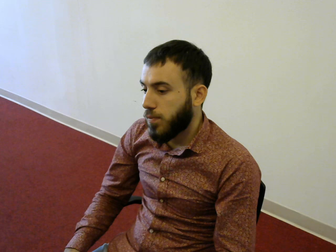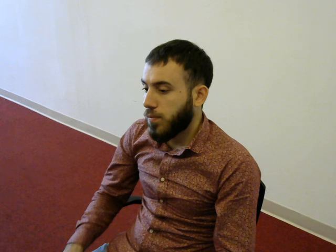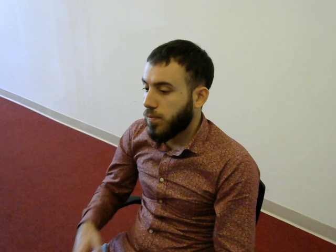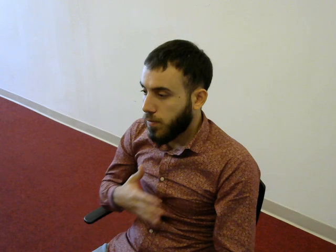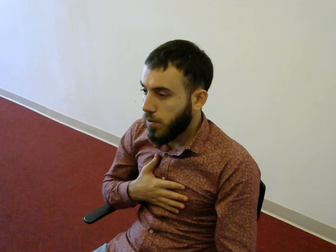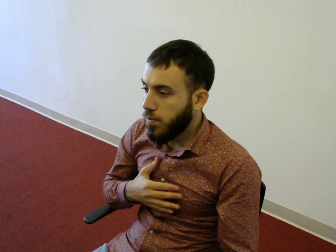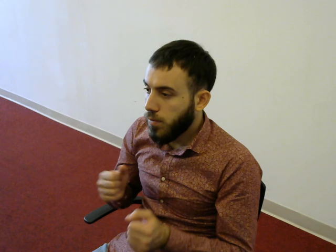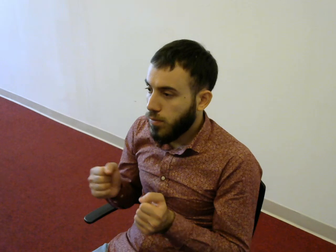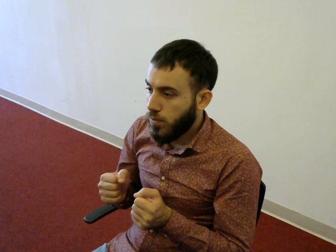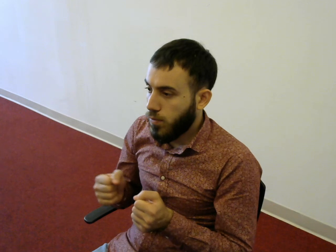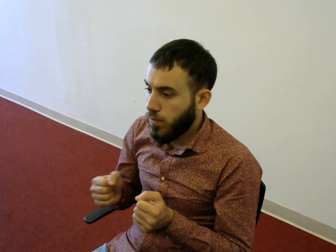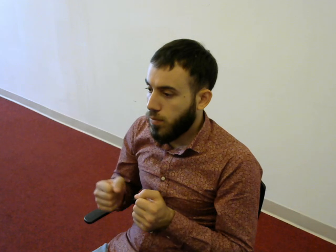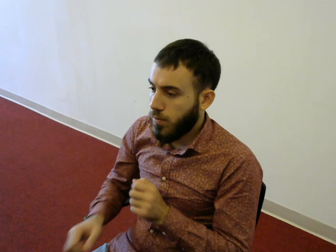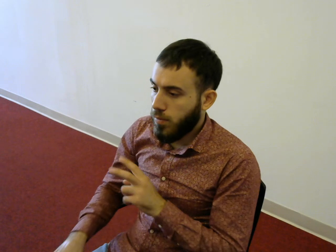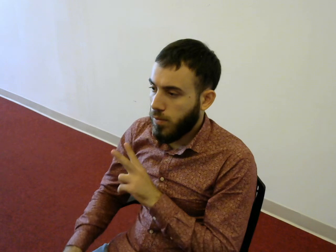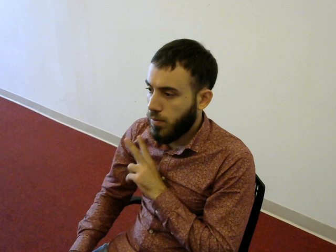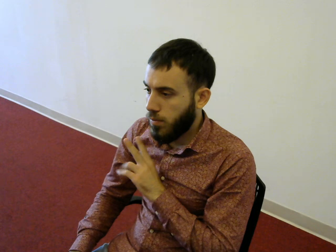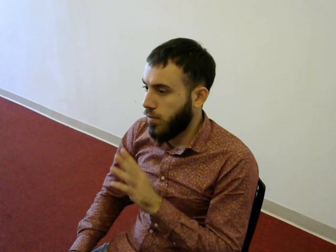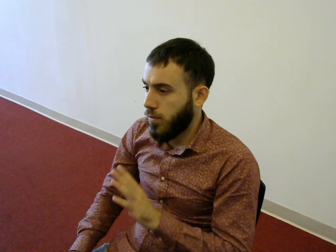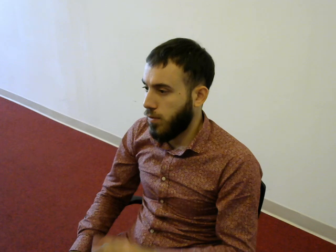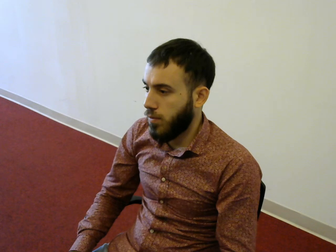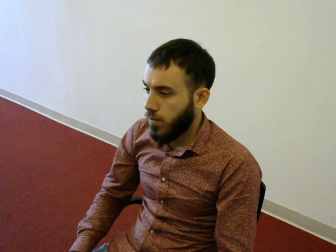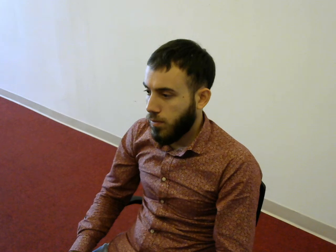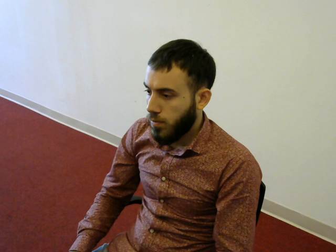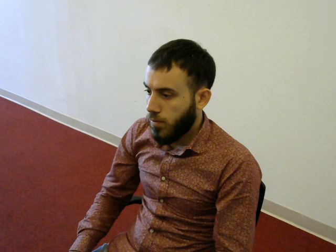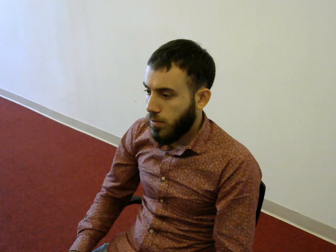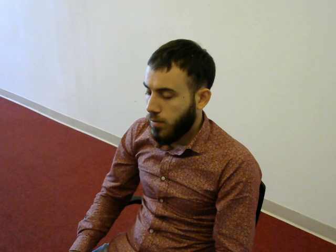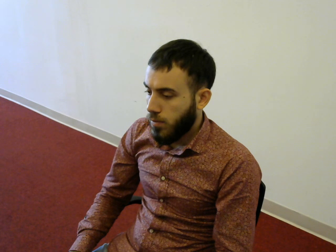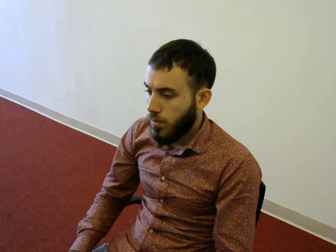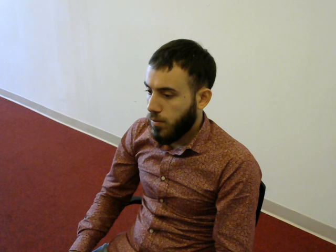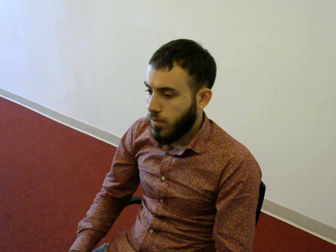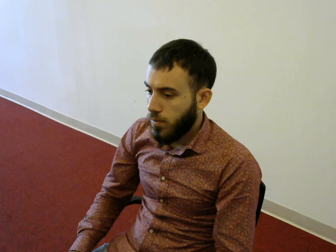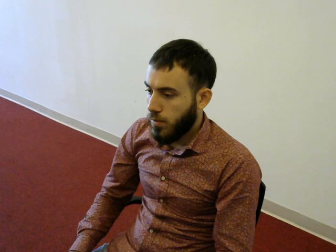Mən qışı sevmirəm